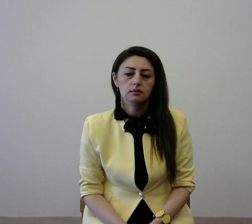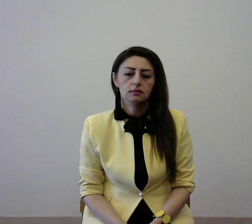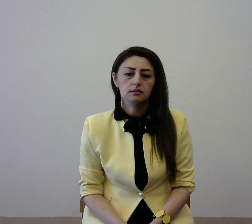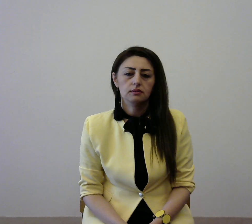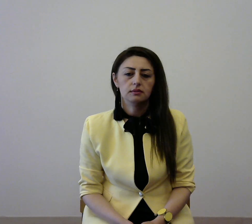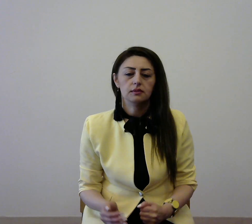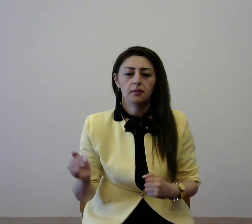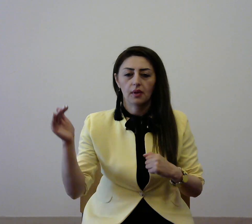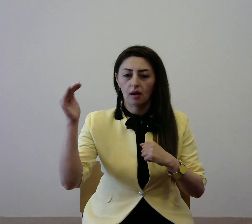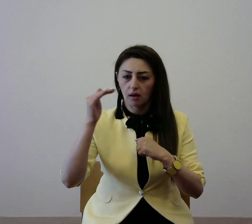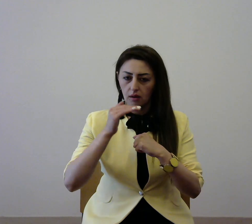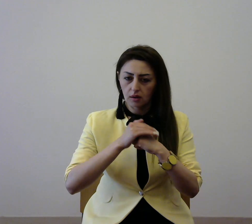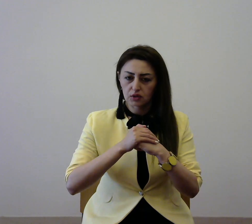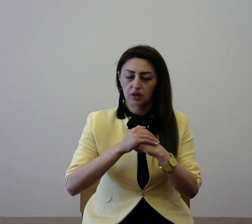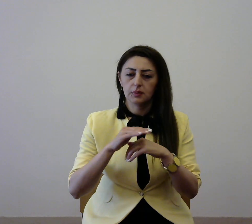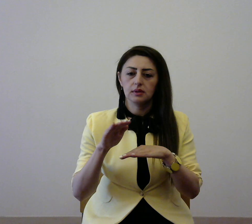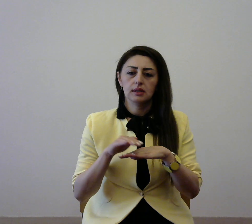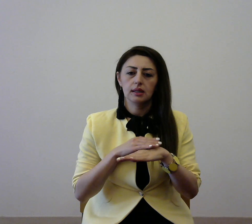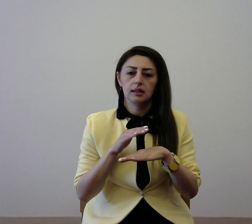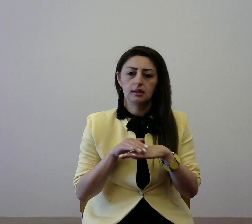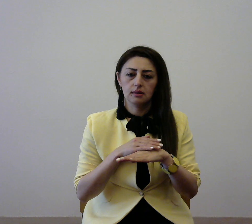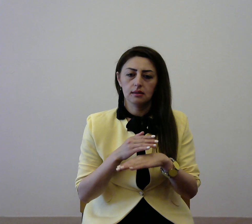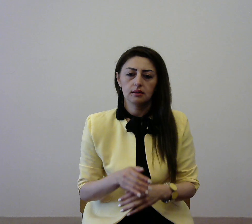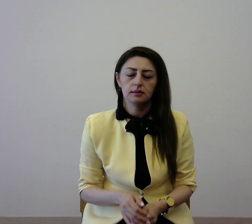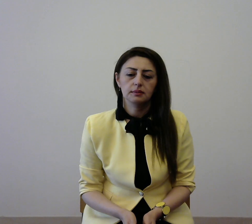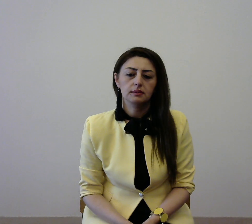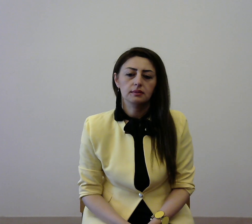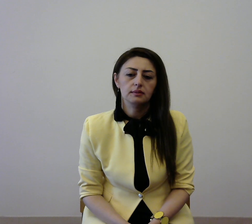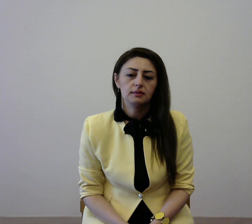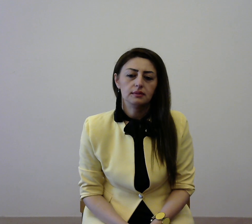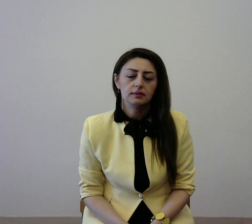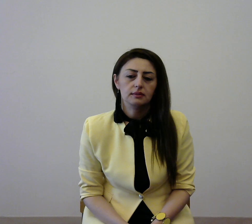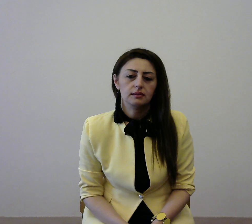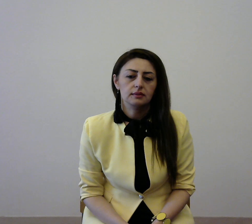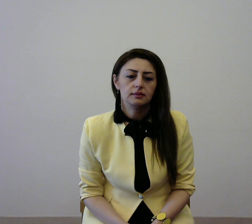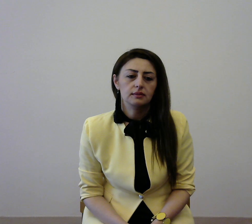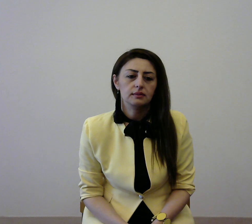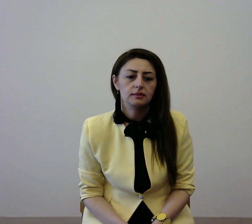Axşamınız xeyir